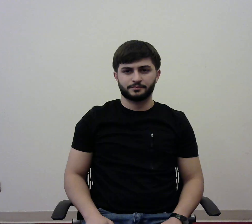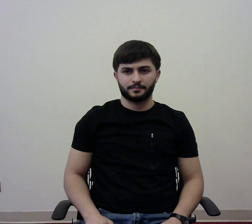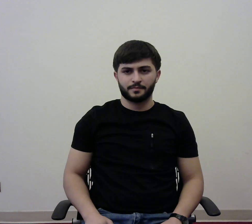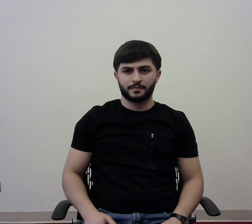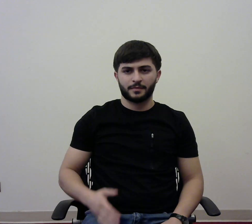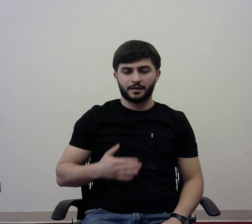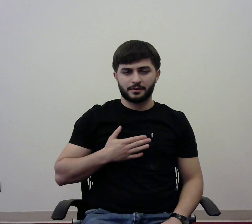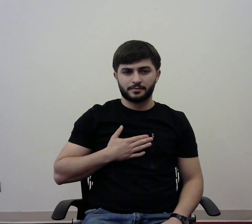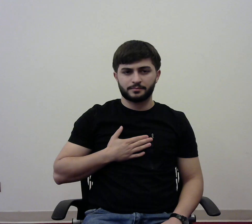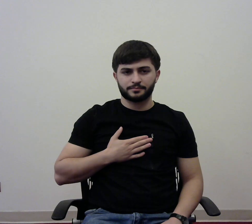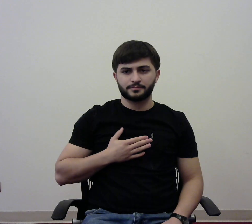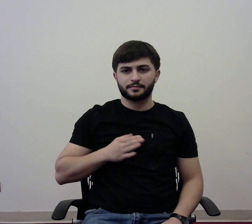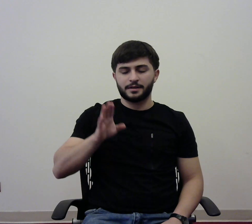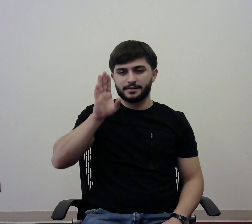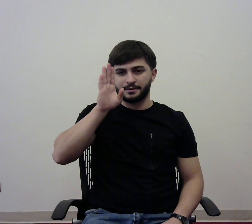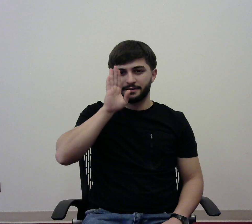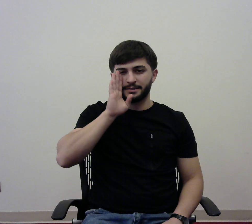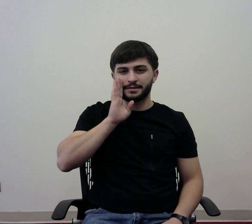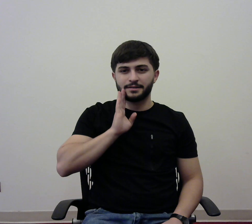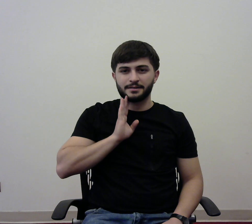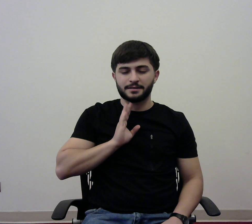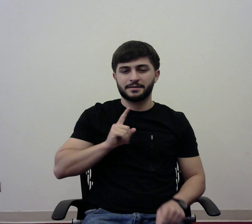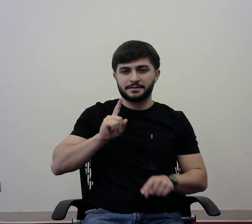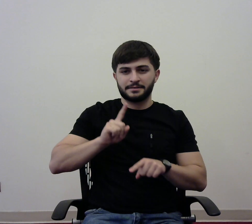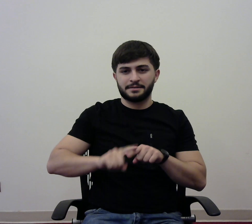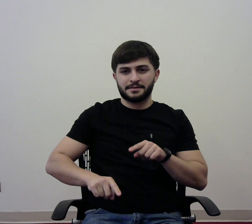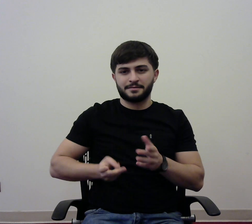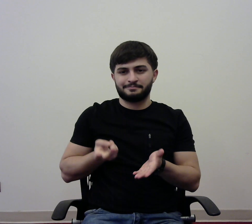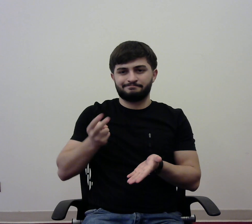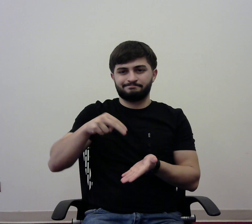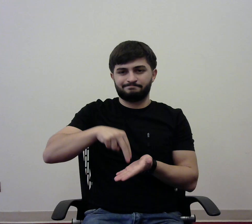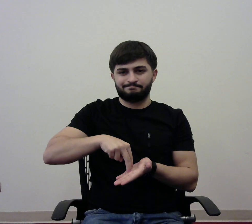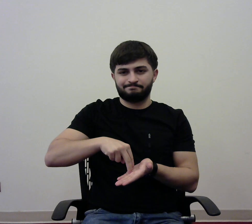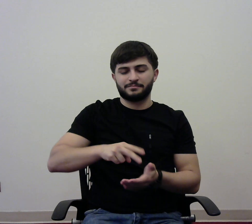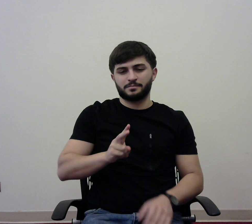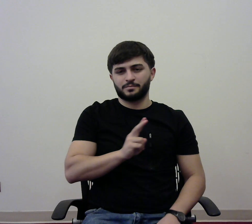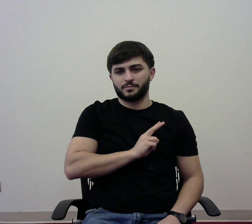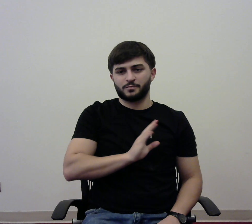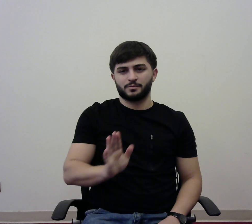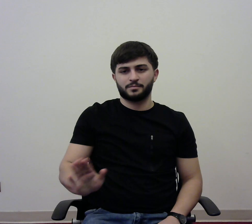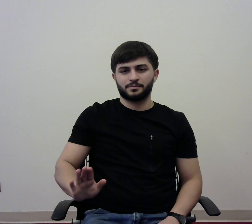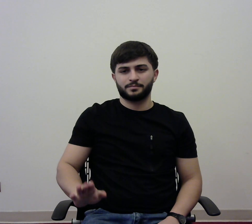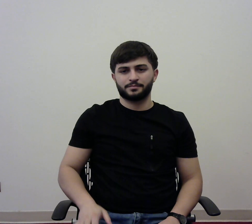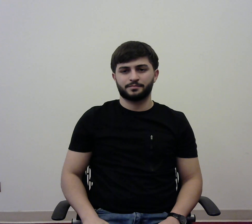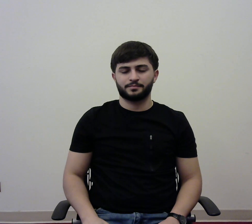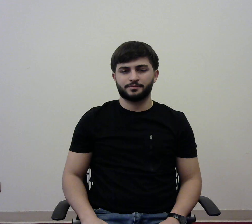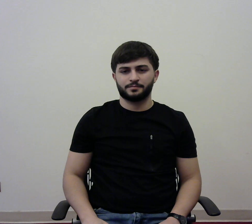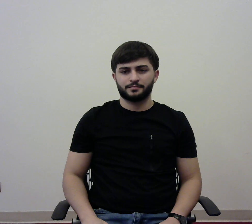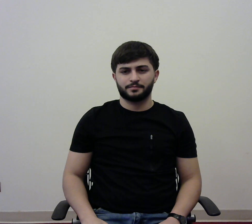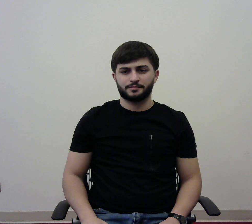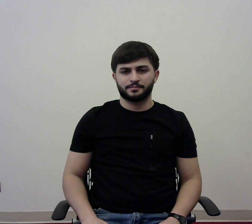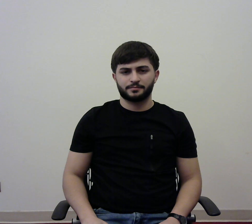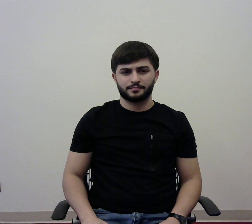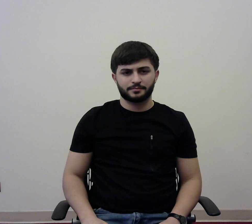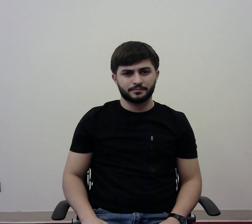Mən səhərlər tez durmağı sevmirəm